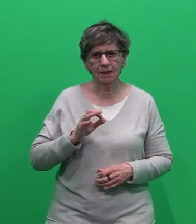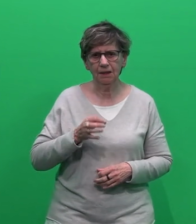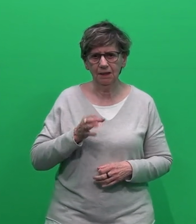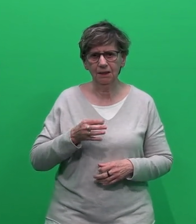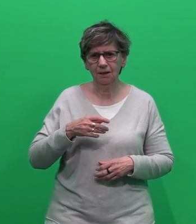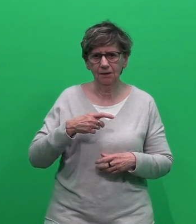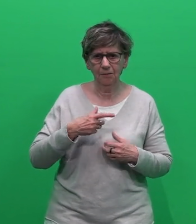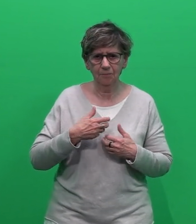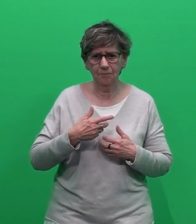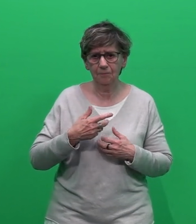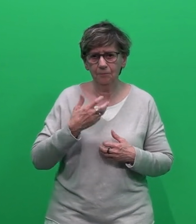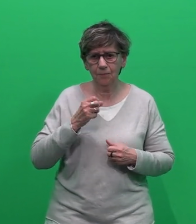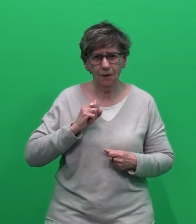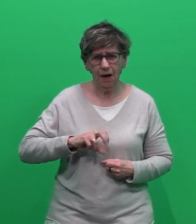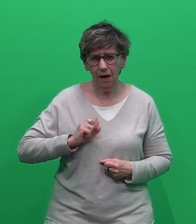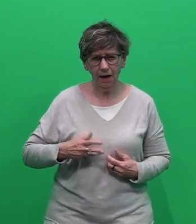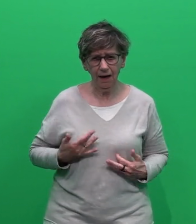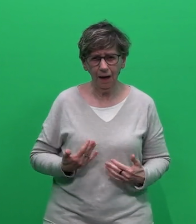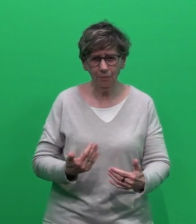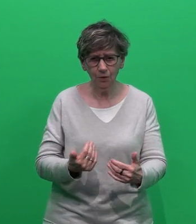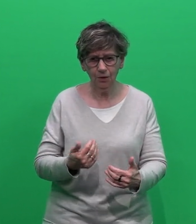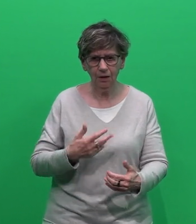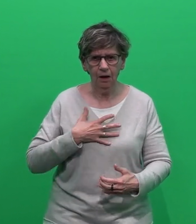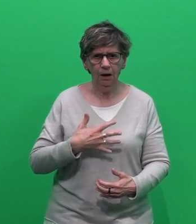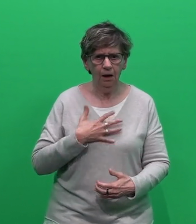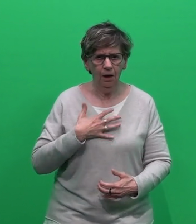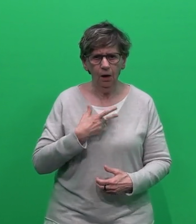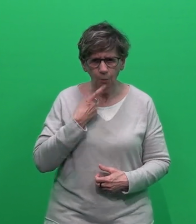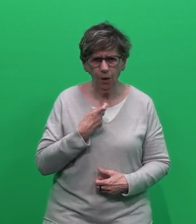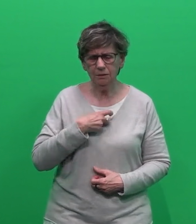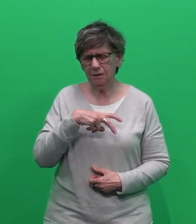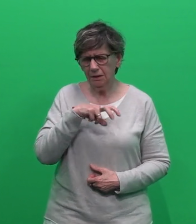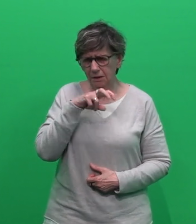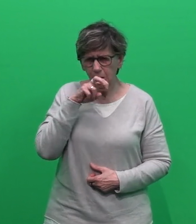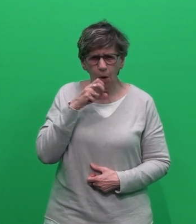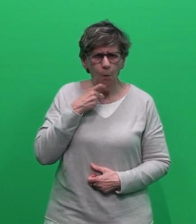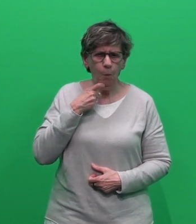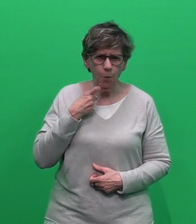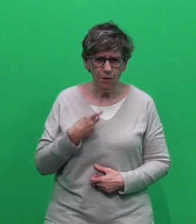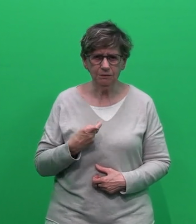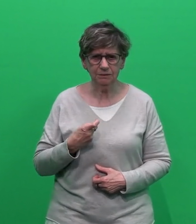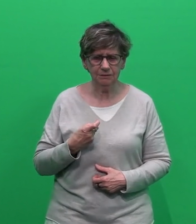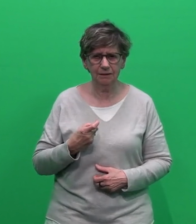Sí, quan camino ràpid em quedo sense aire i em costa respirar.